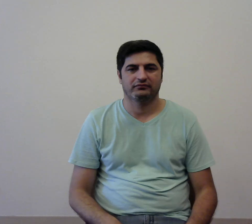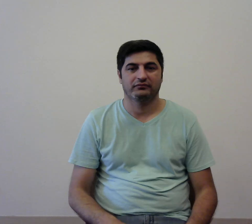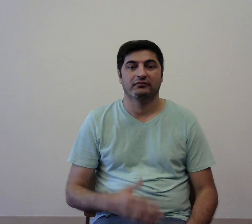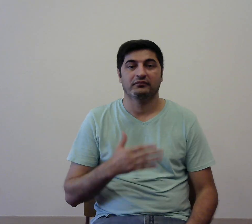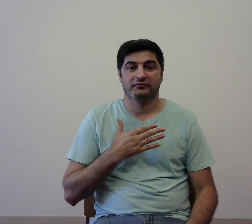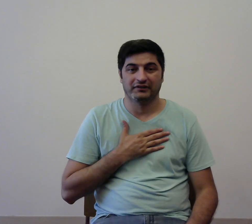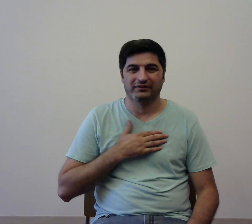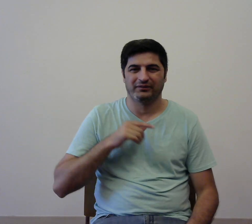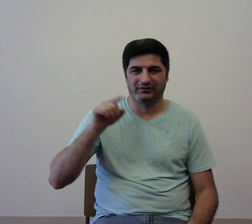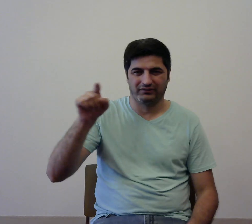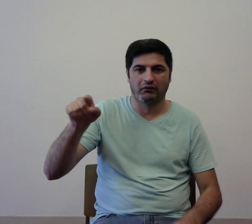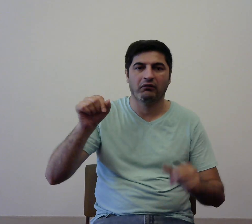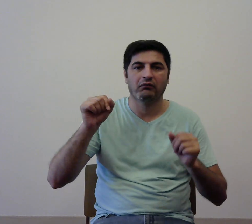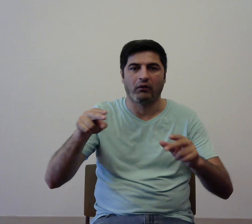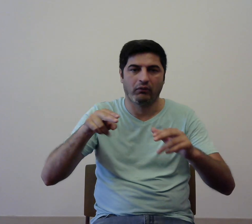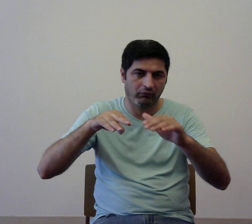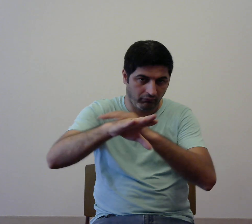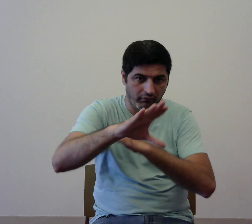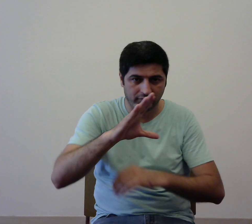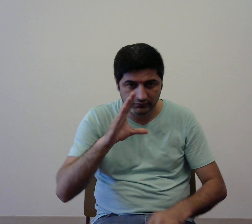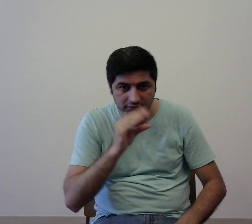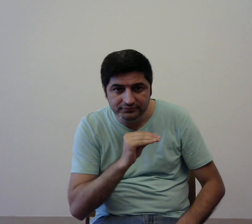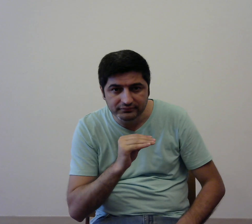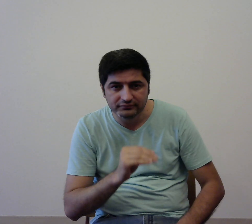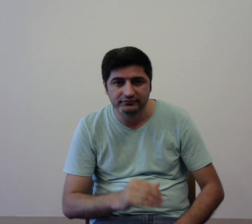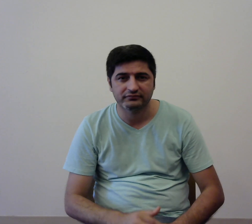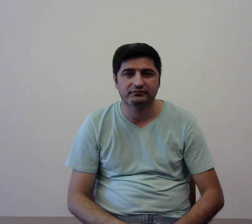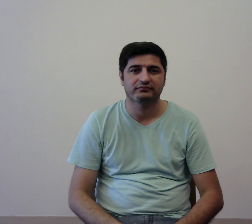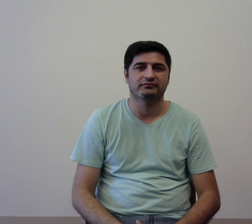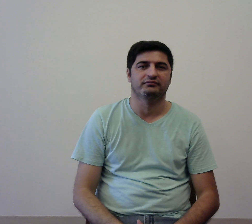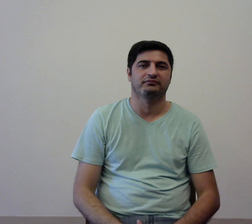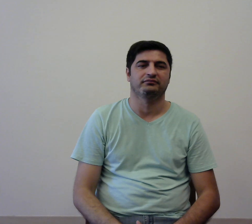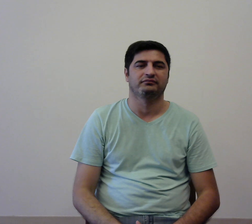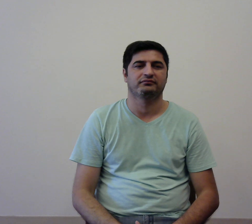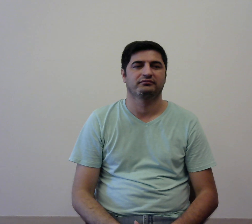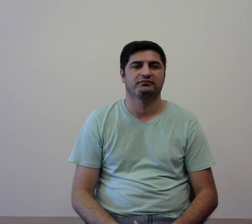Mən ora necə gedə bilərəm?